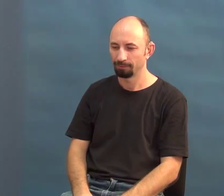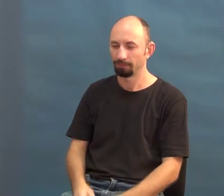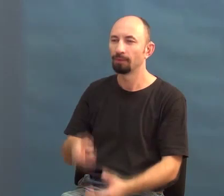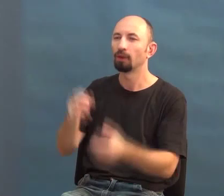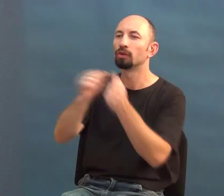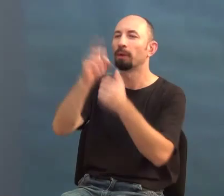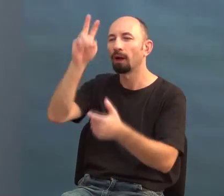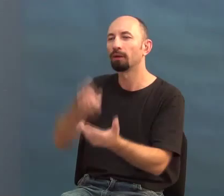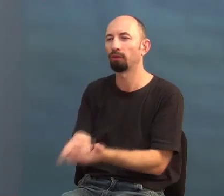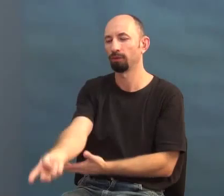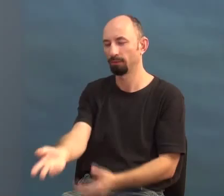Jak jest zima to wtedy sanki.